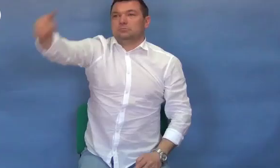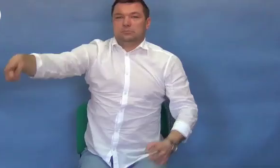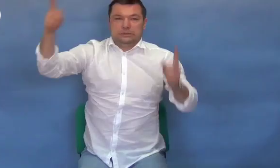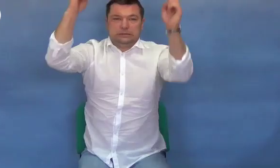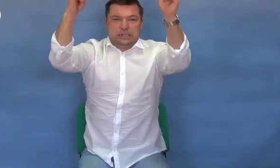Zakaz.